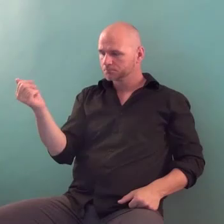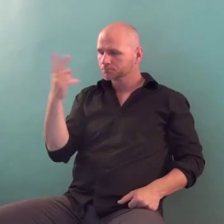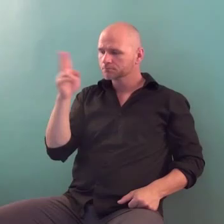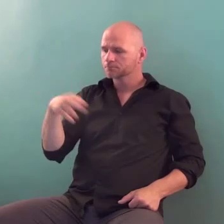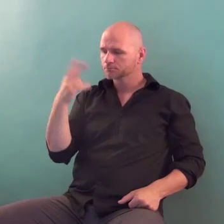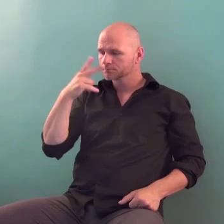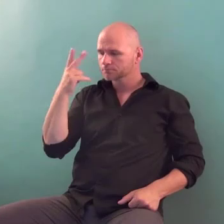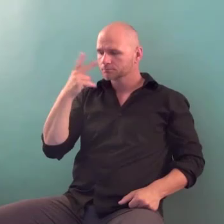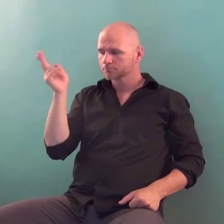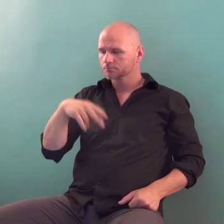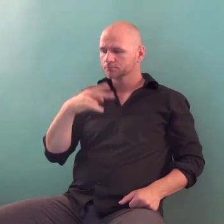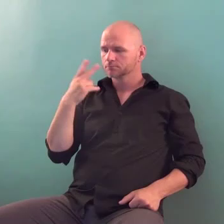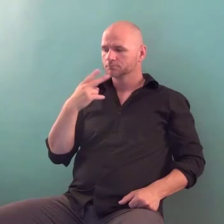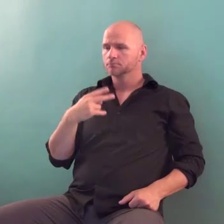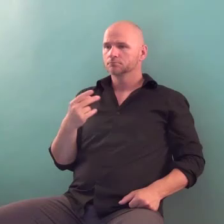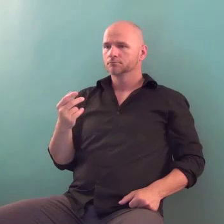Wrócimy w niedzielę.